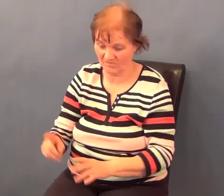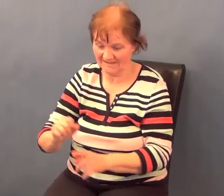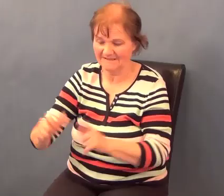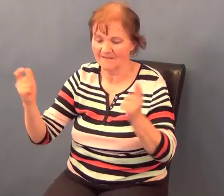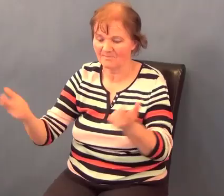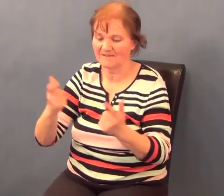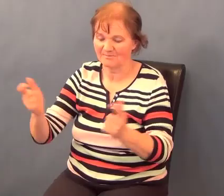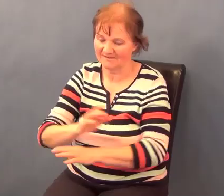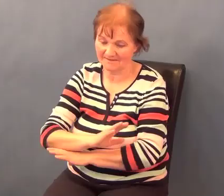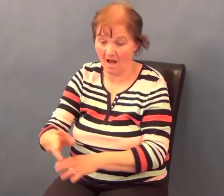Jest niebezpiecznie.